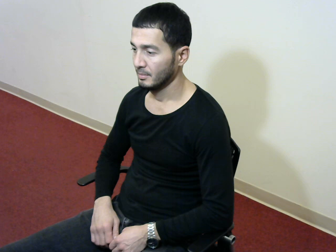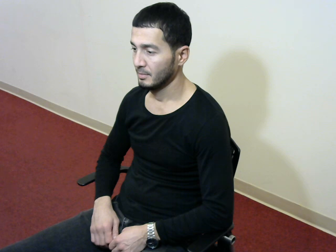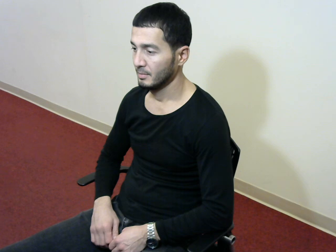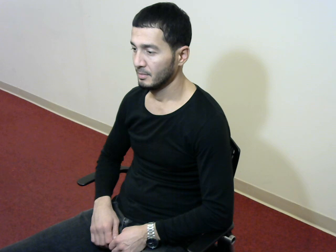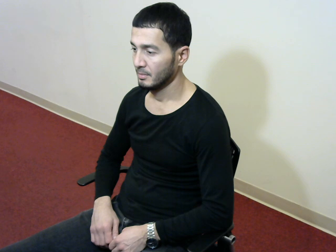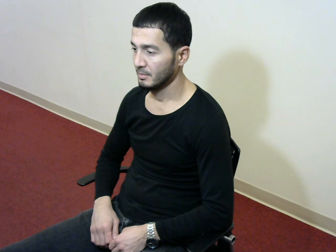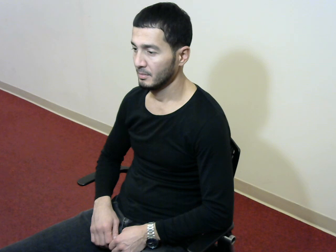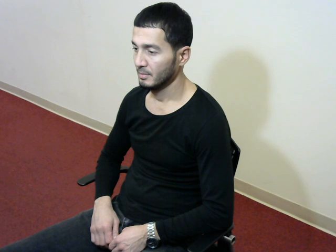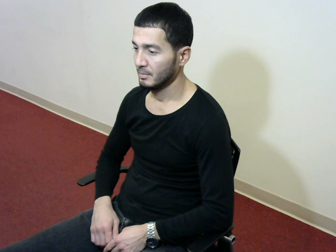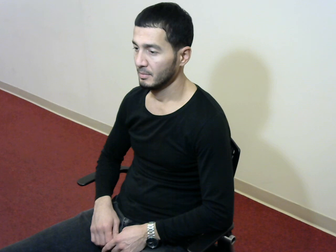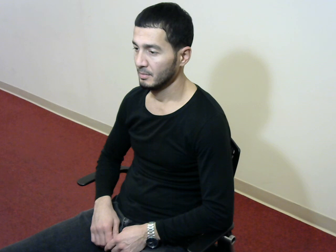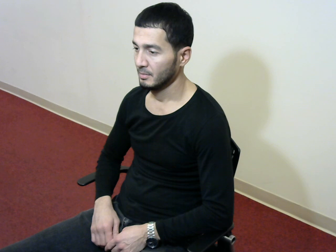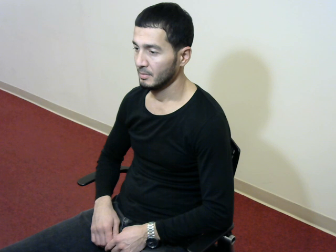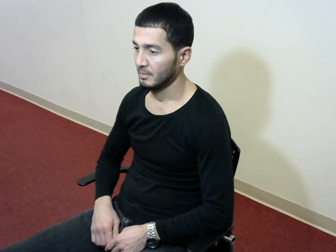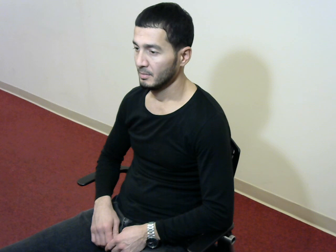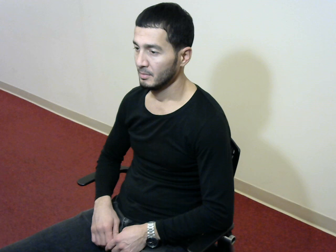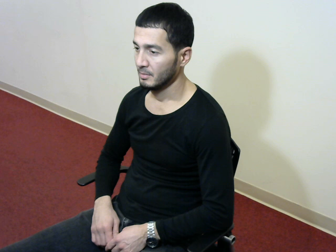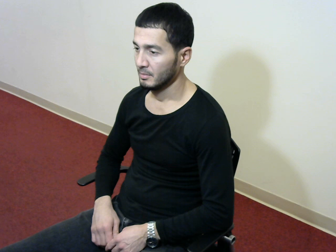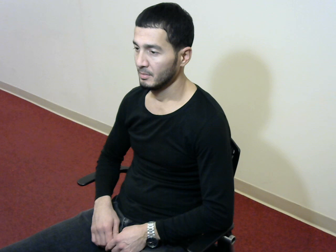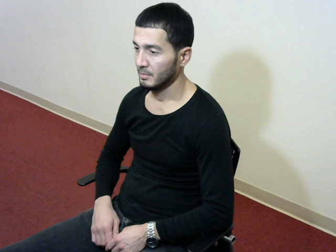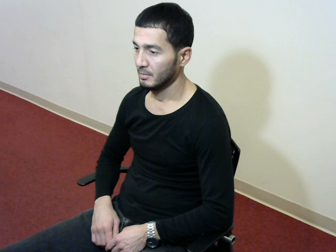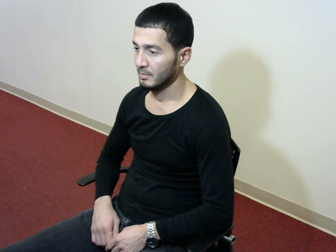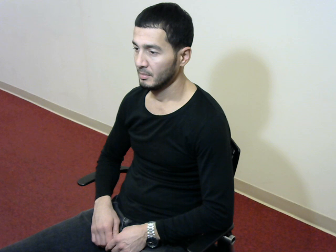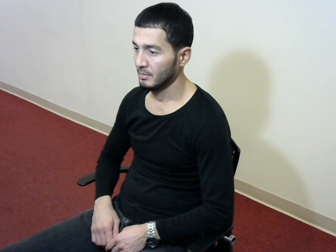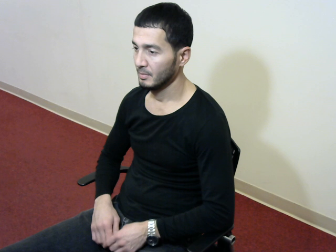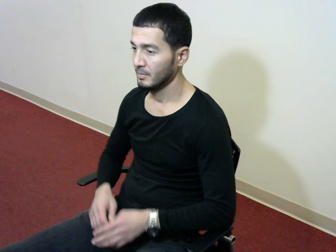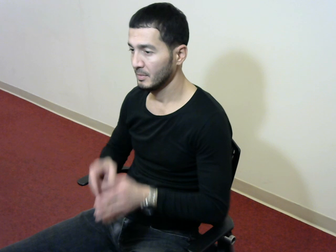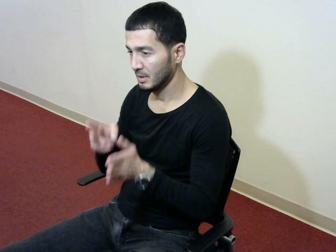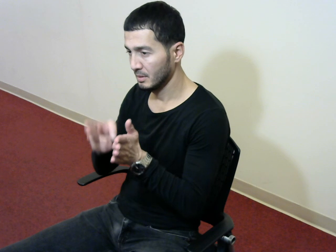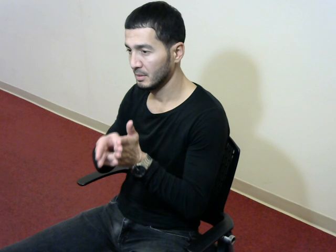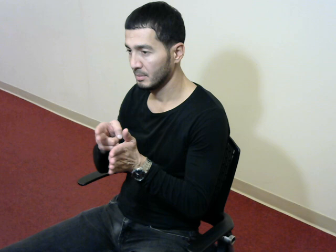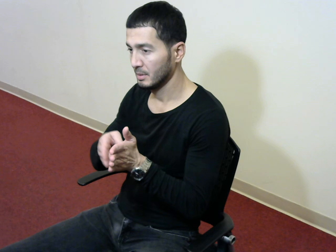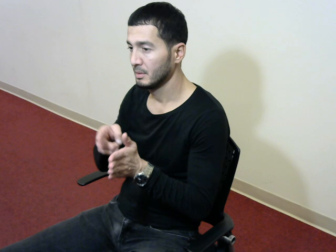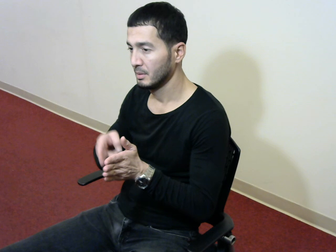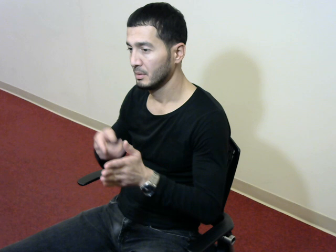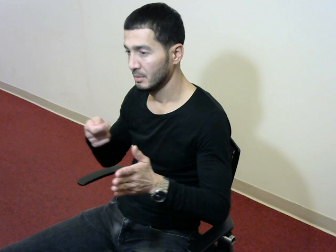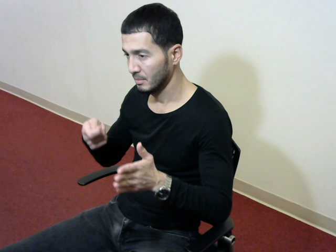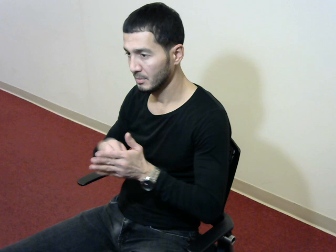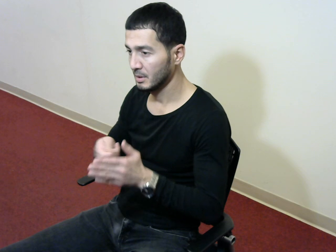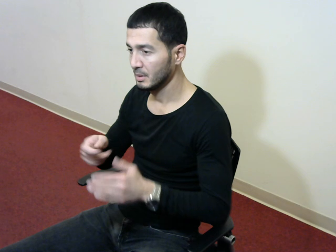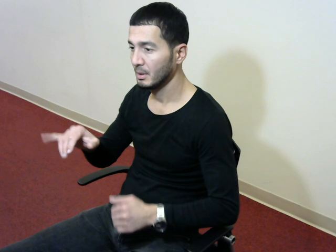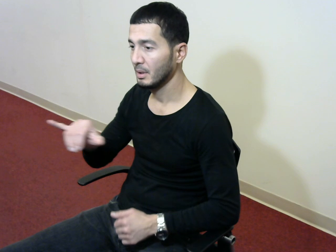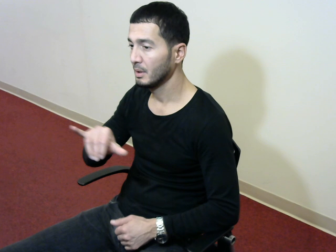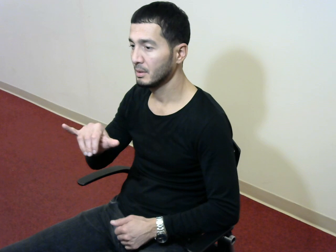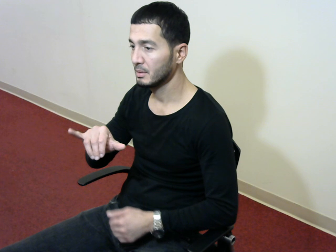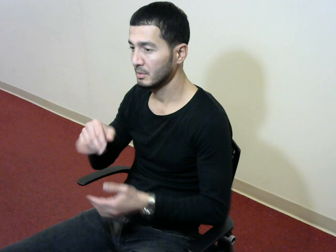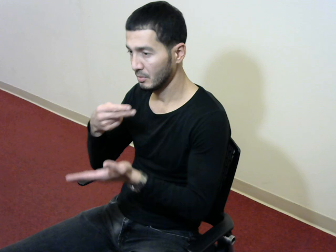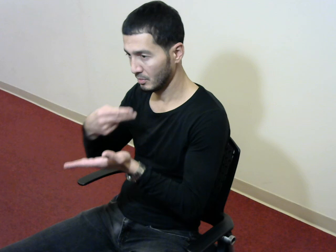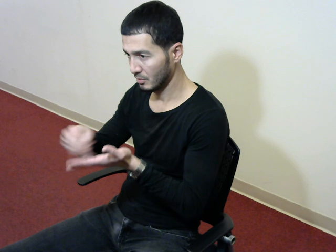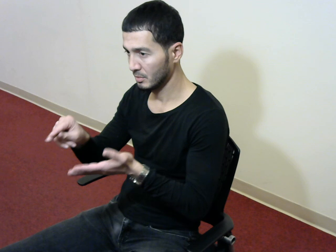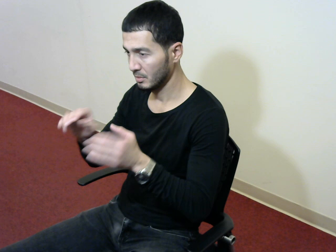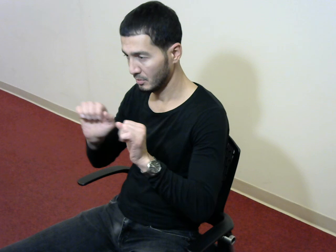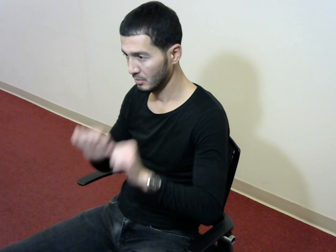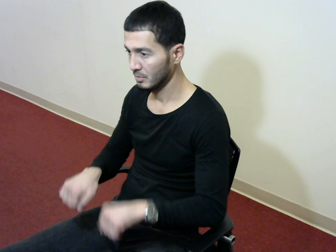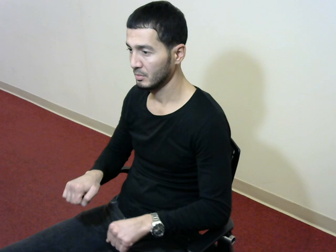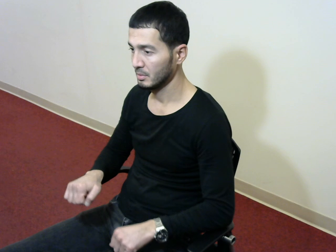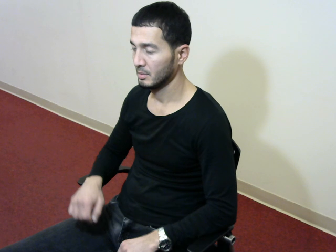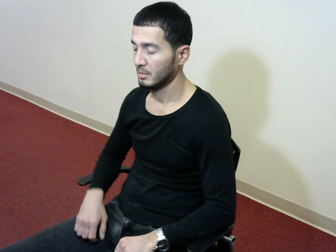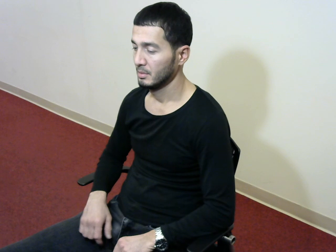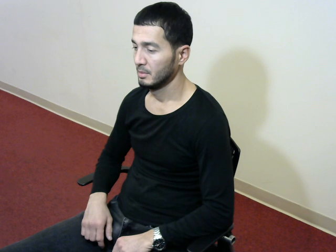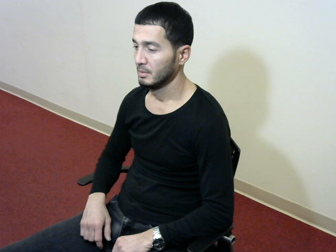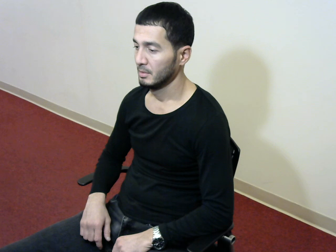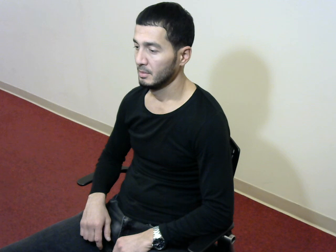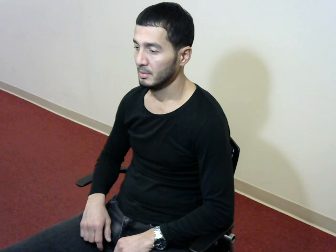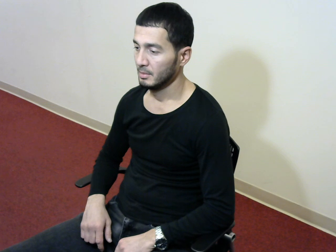Qatar biletini haradan almaq olar?